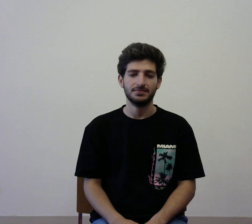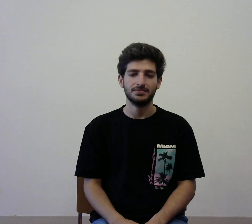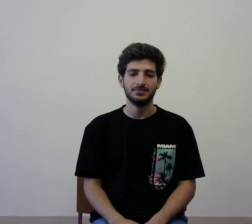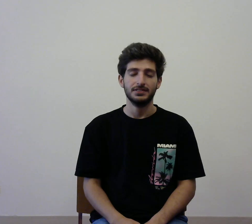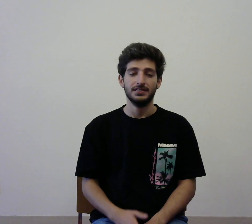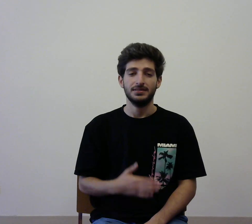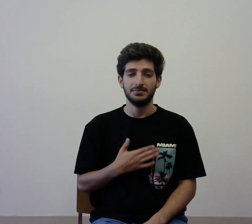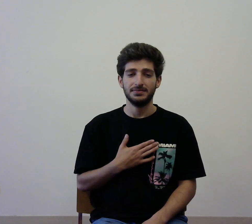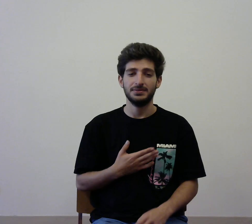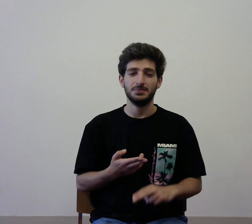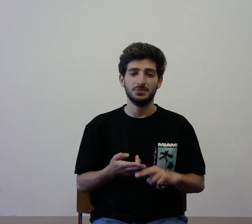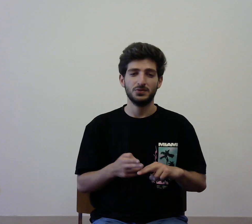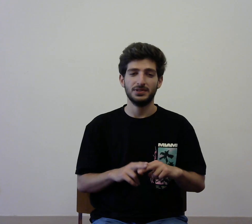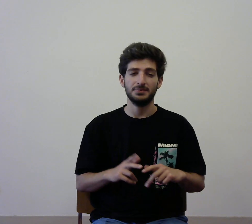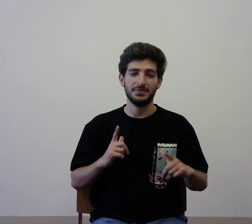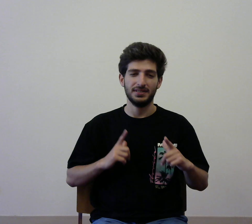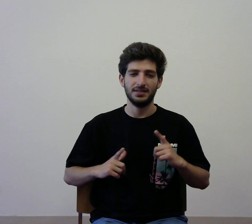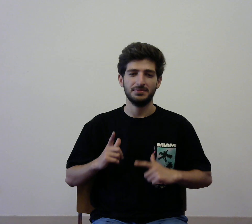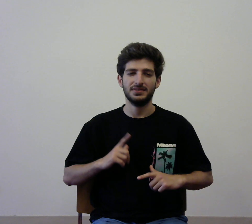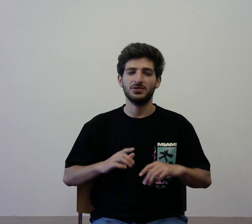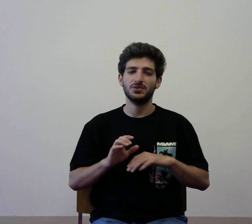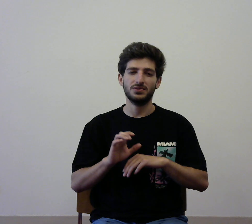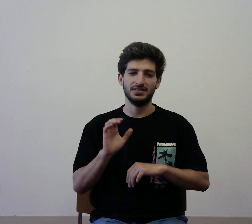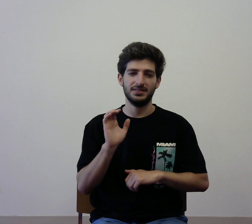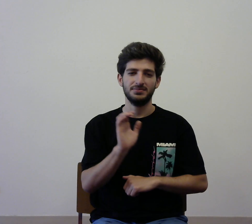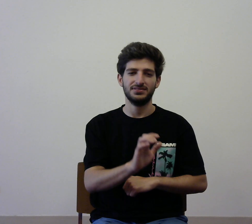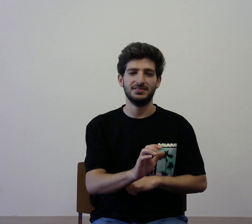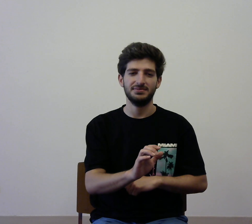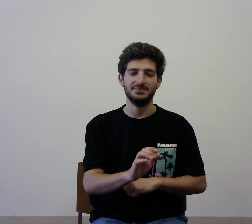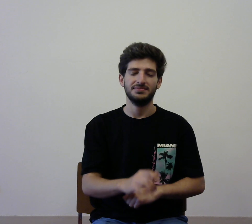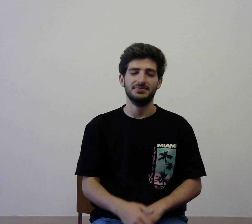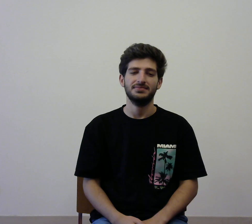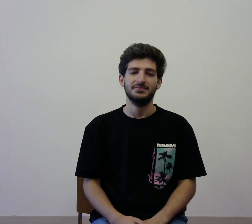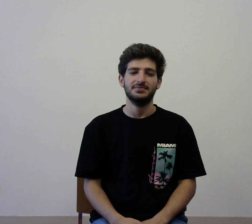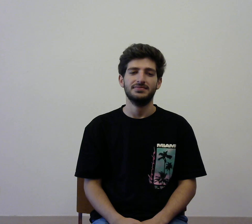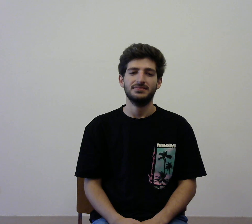Məni bura müəllim göndərib